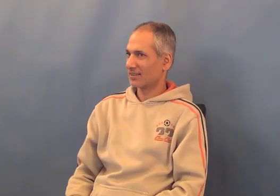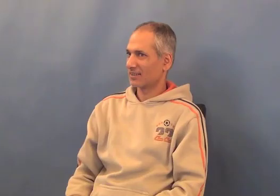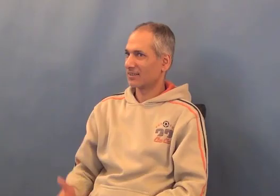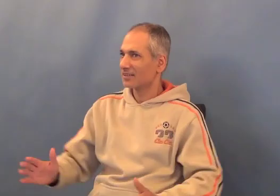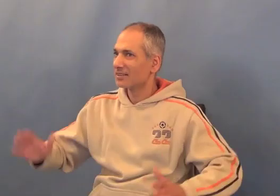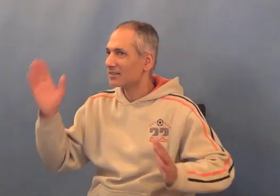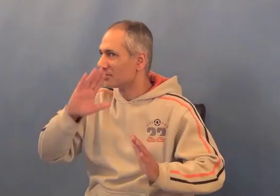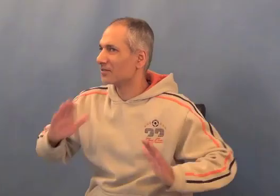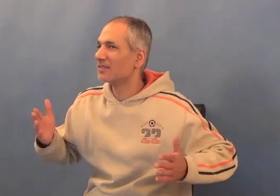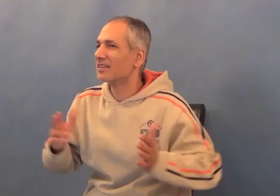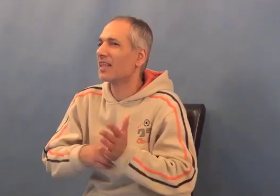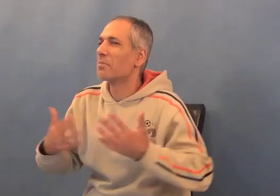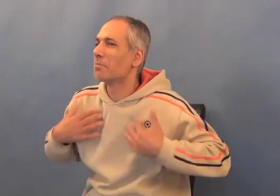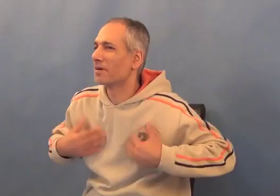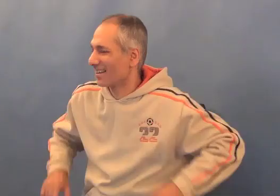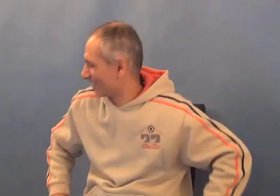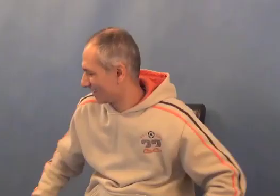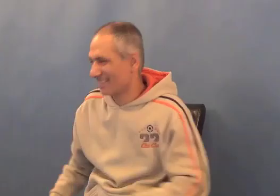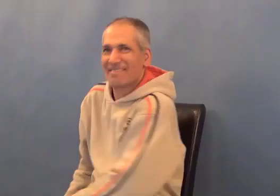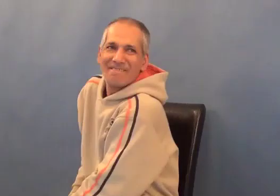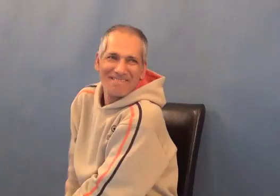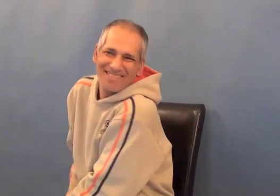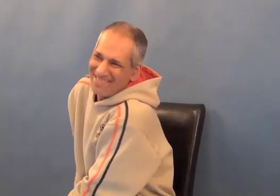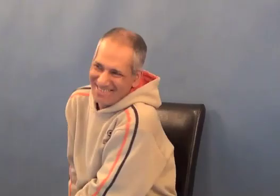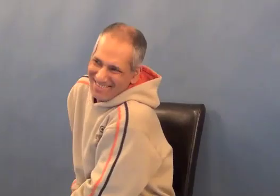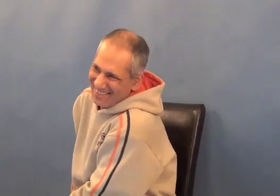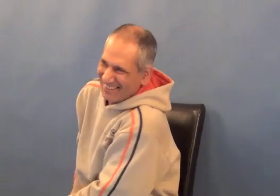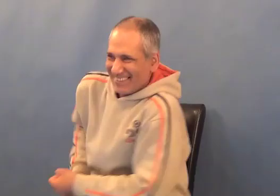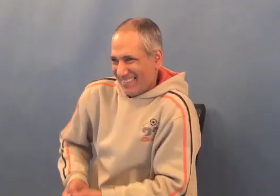Na dworzu, w parku można spiłować i wynieść.